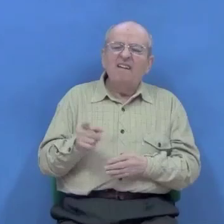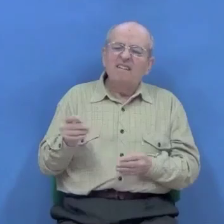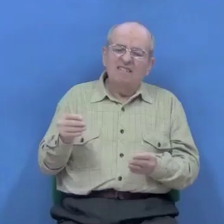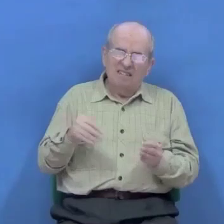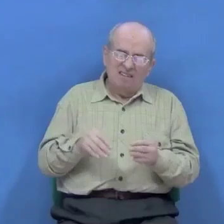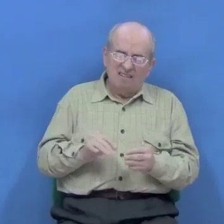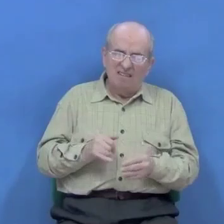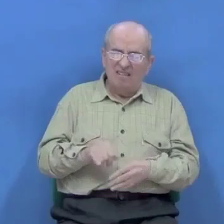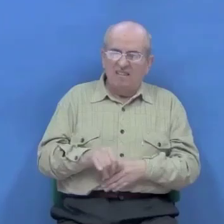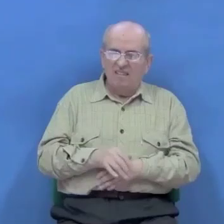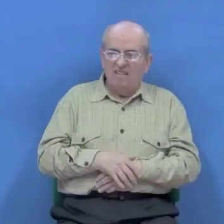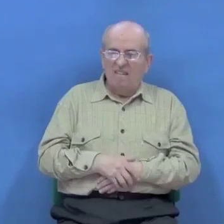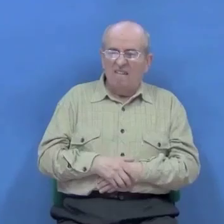Jest wymyślony inny...